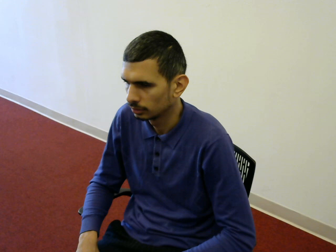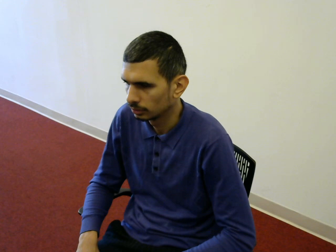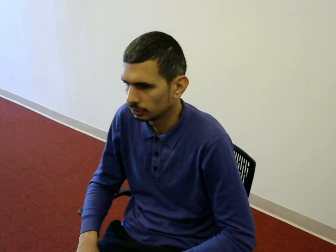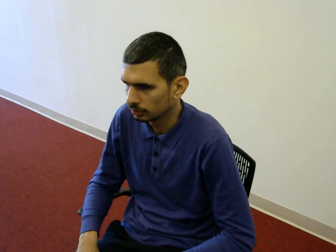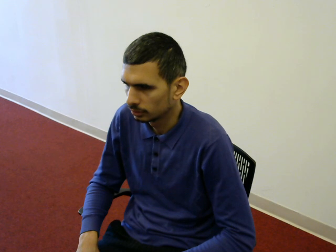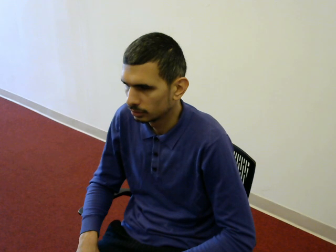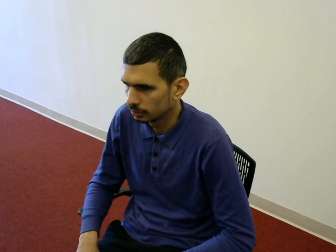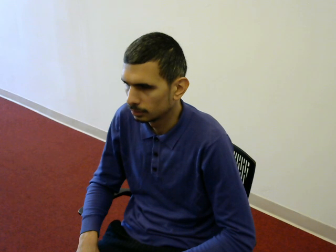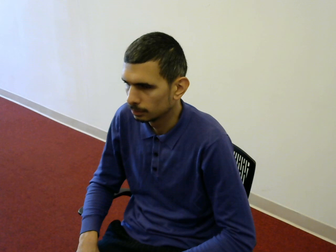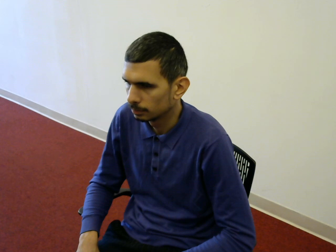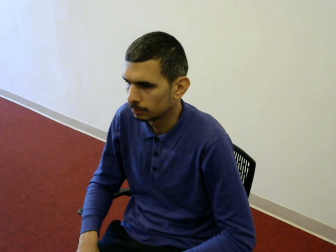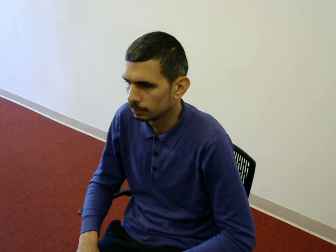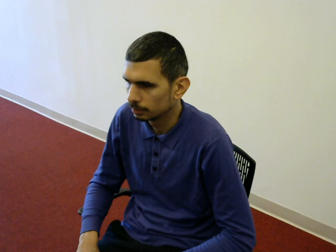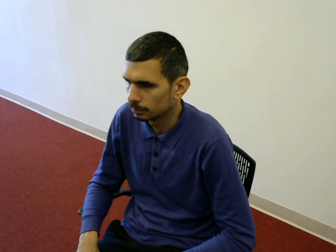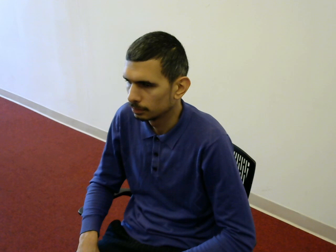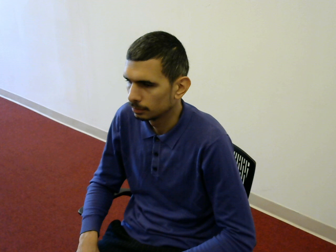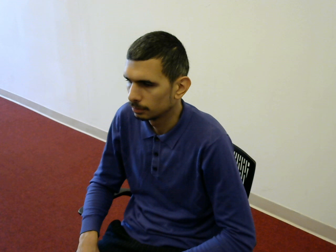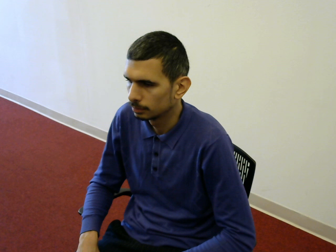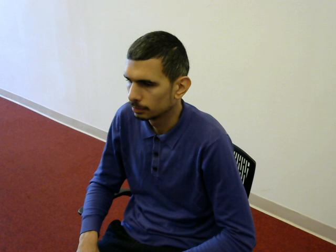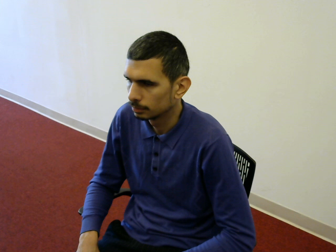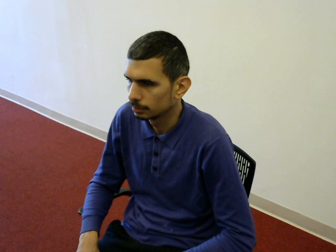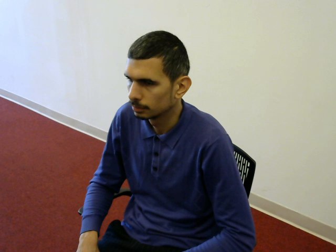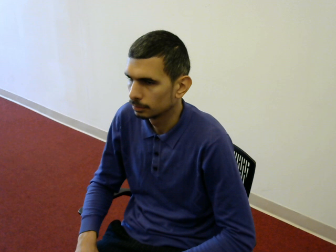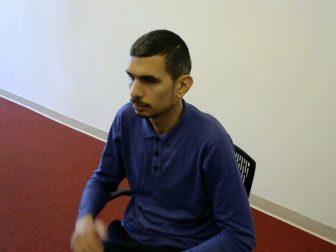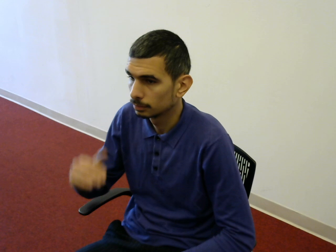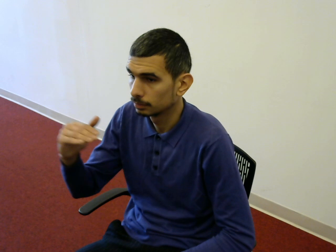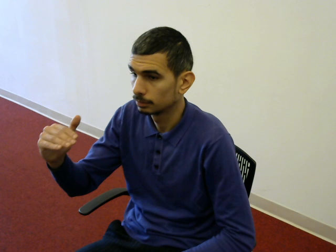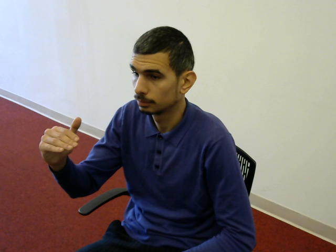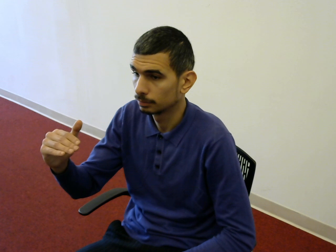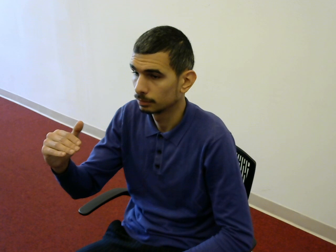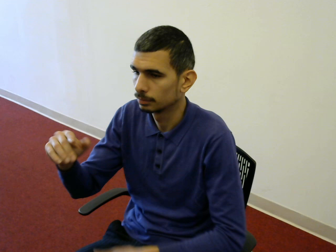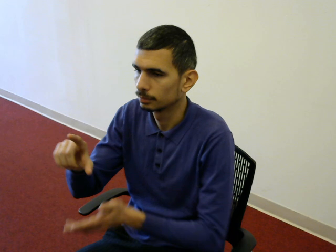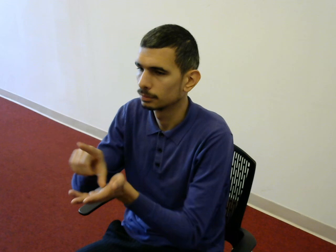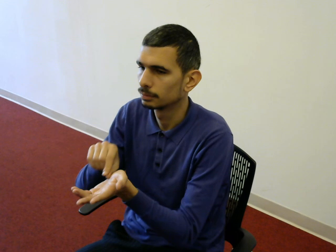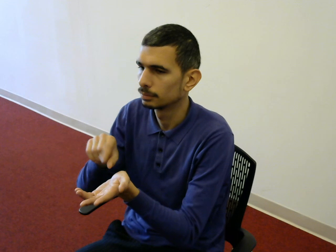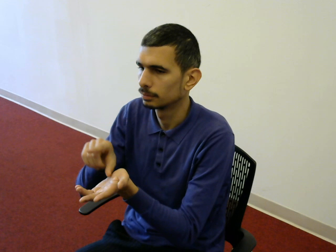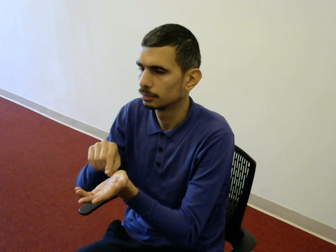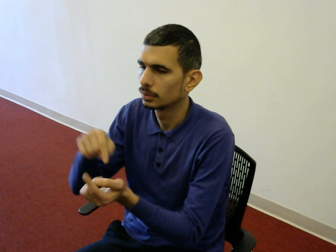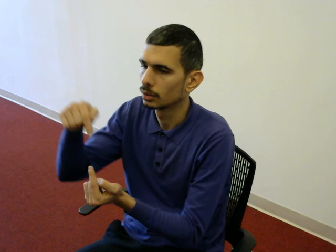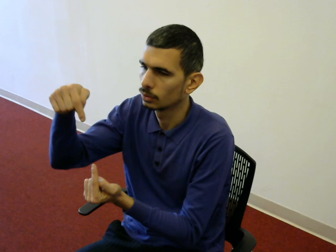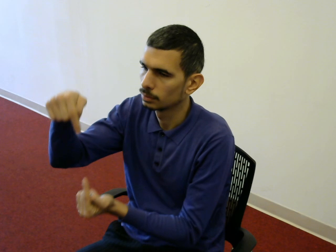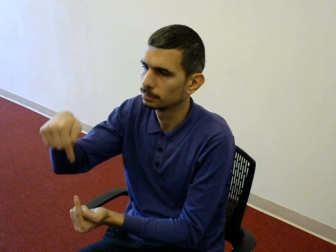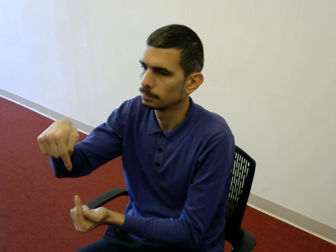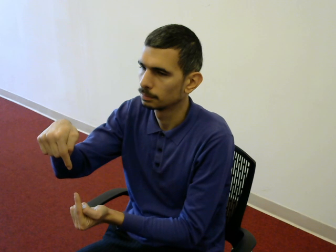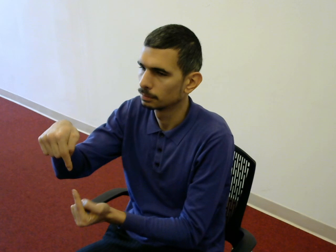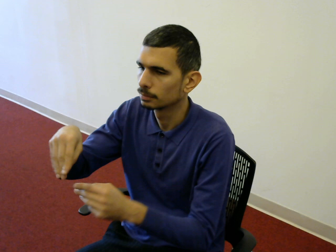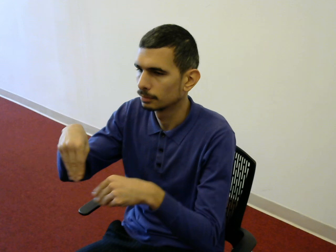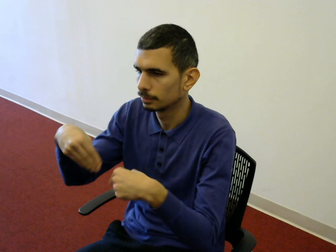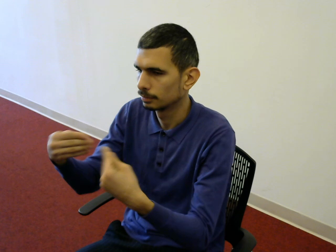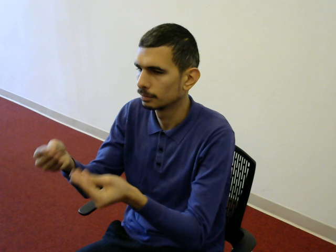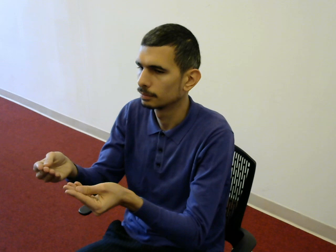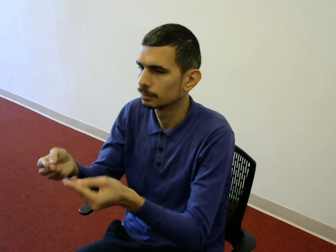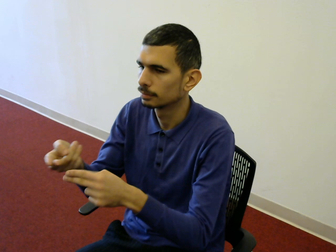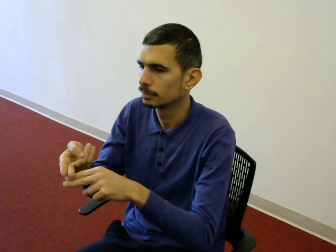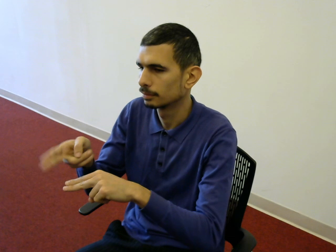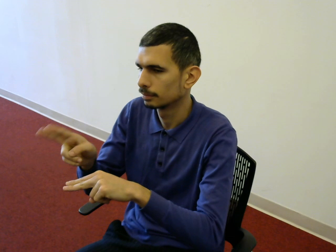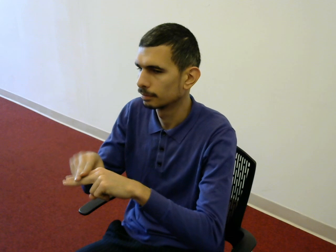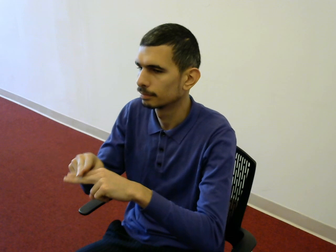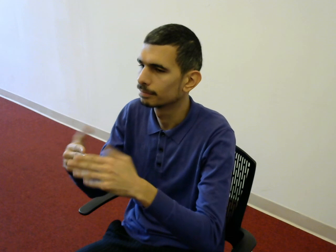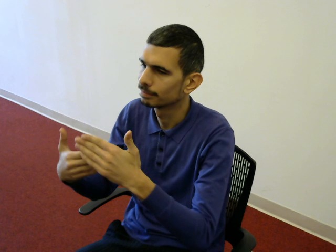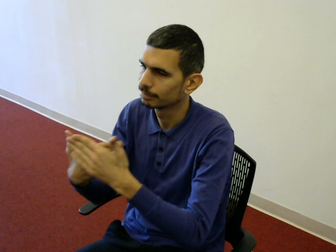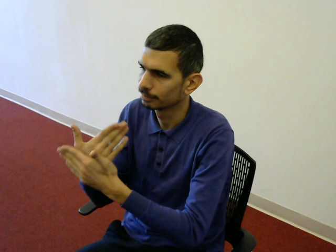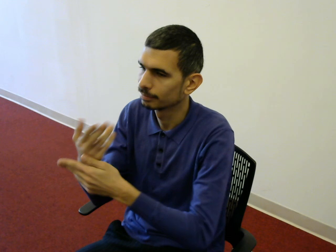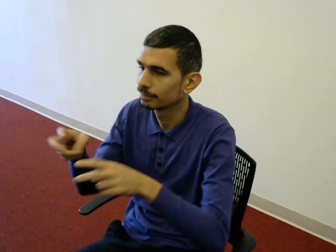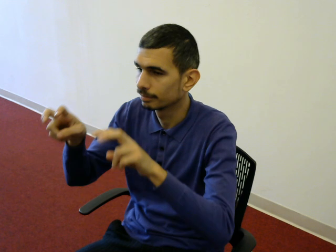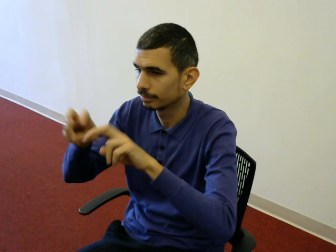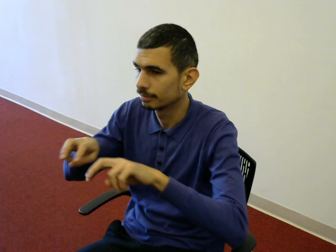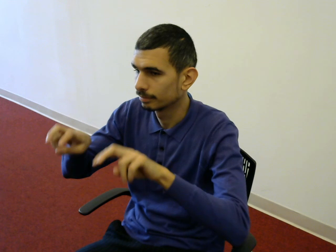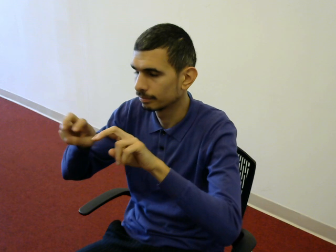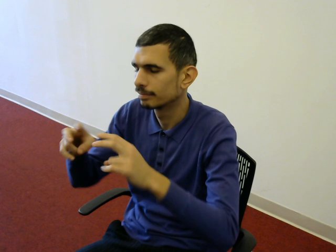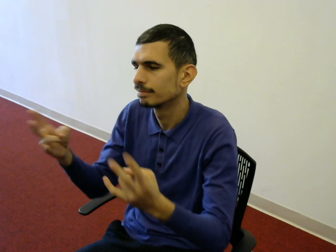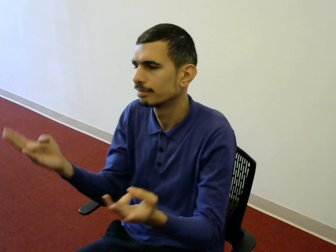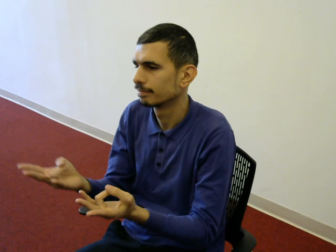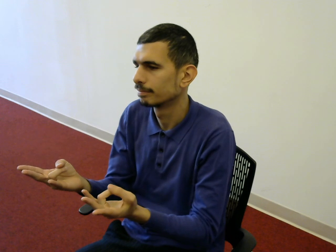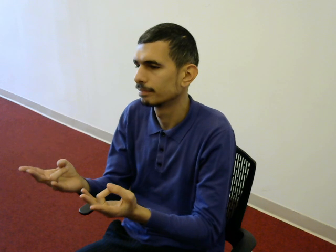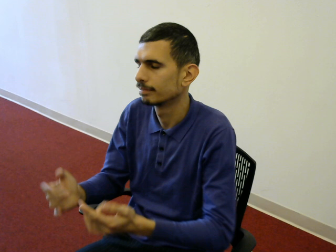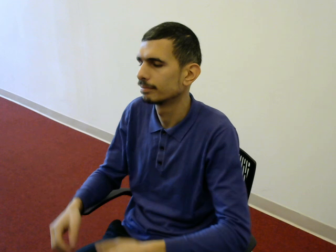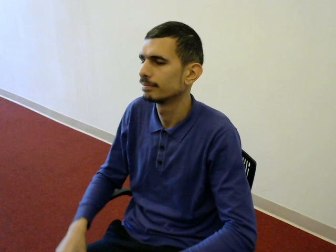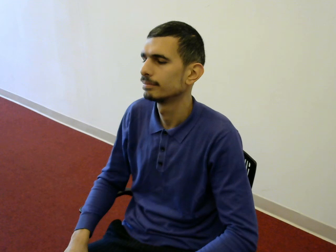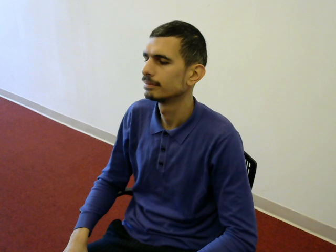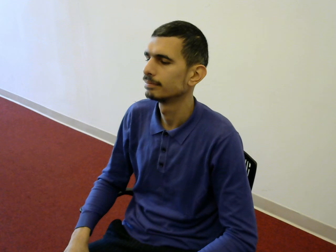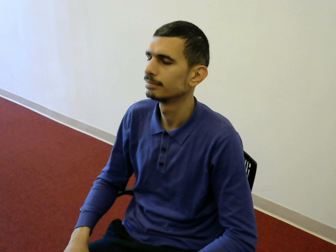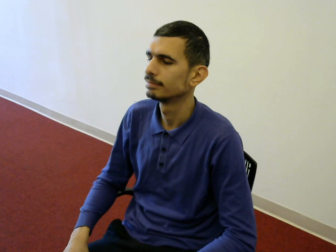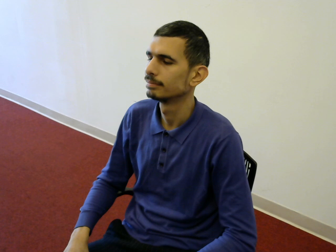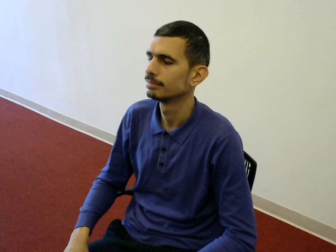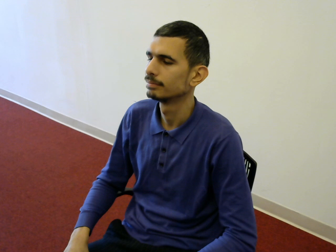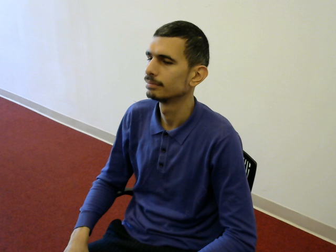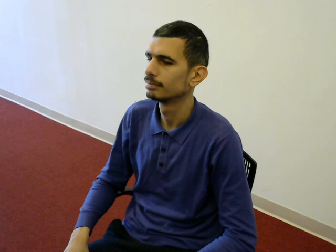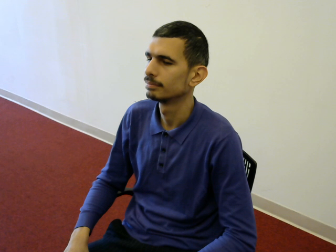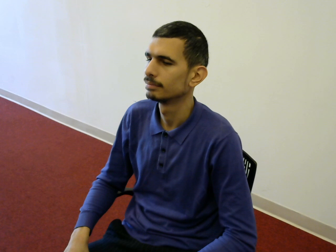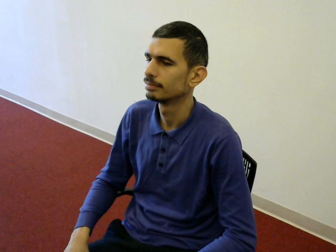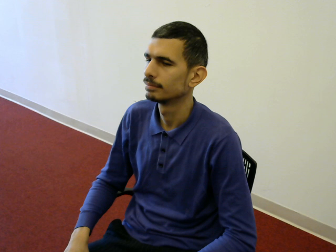Sizə pensiya təyin olunması üçün yenidən müayinə olunmalısınız